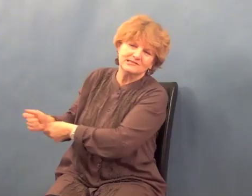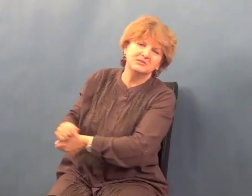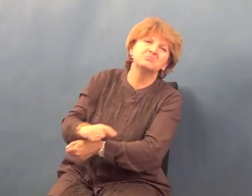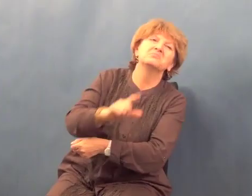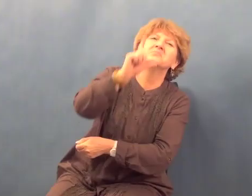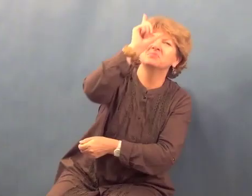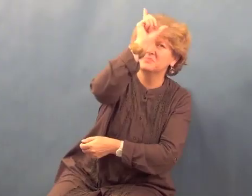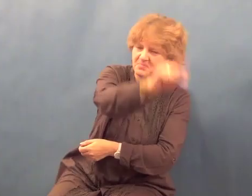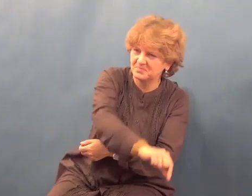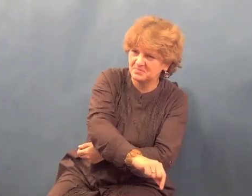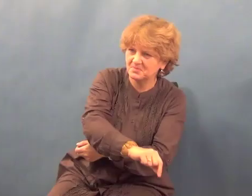Przechodzą i odchodzą.